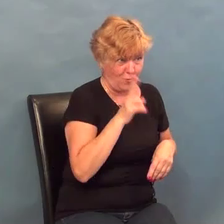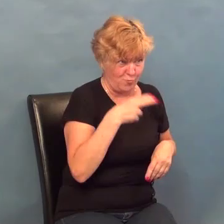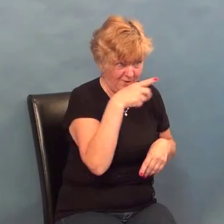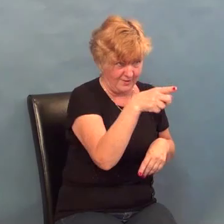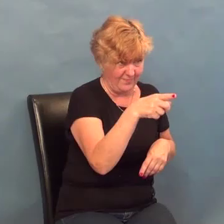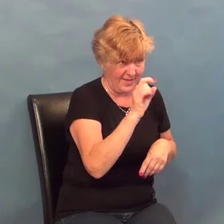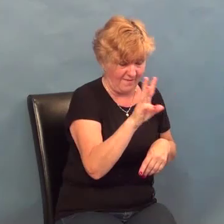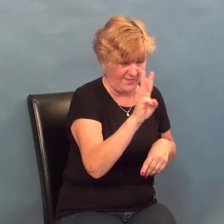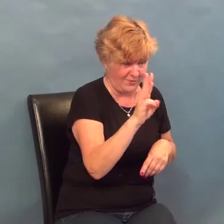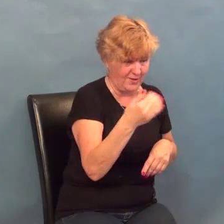Tak, we wtorek byłyśmy razem.